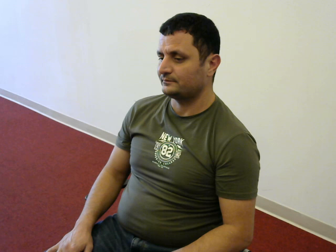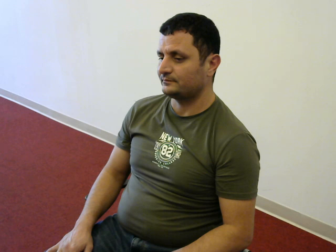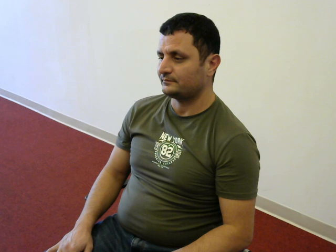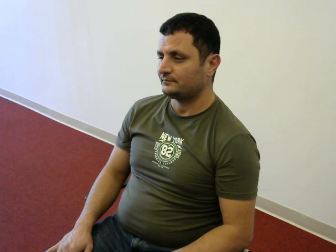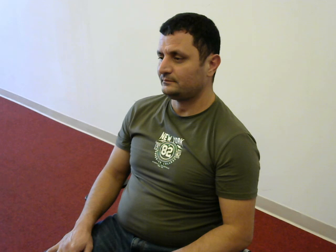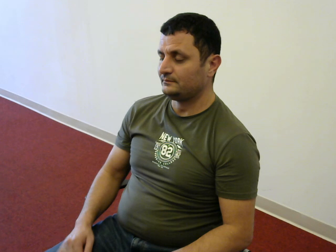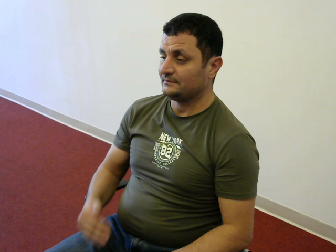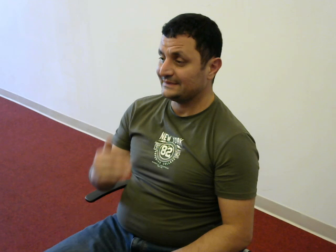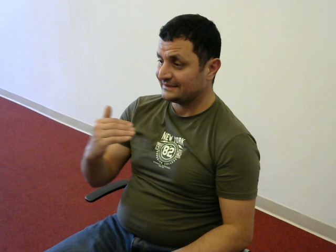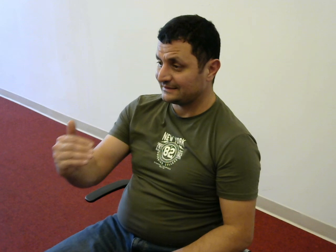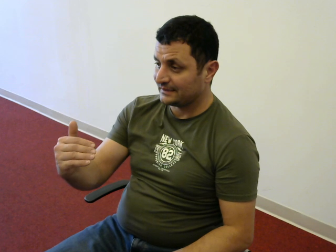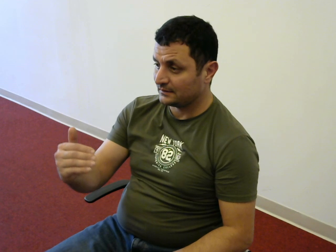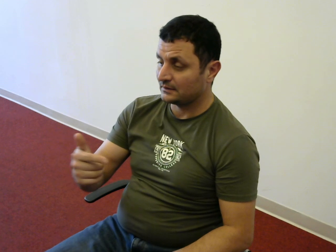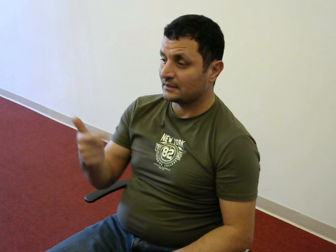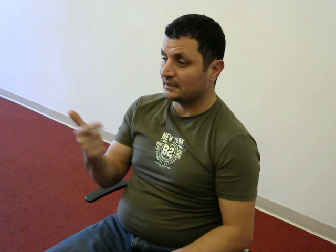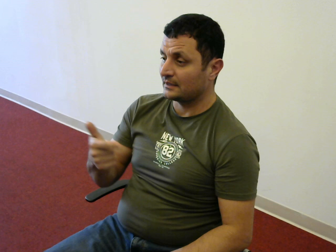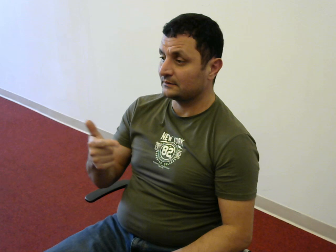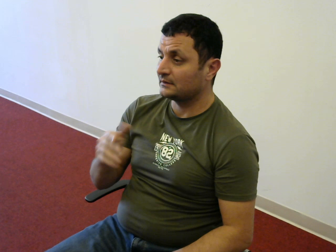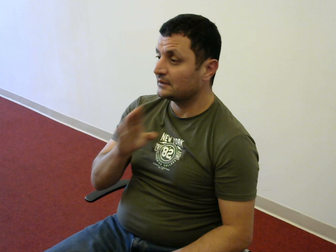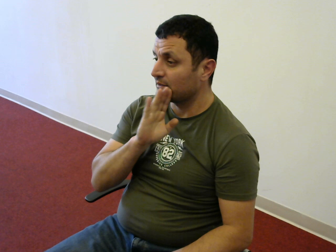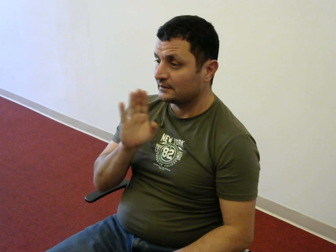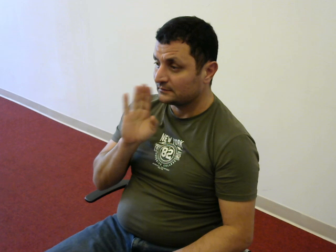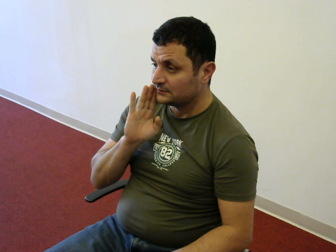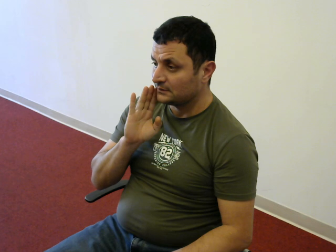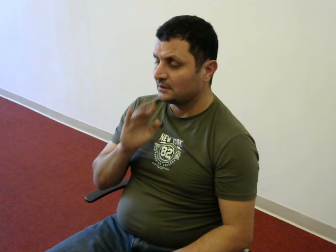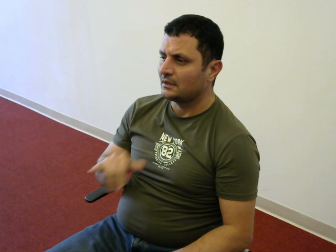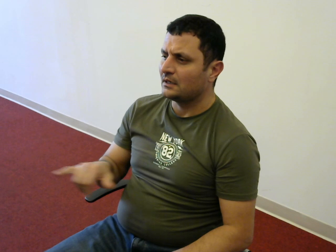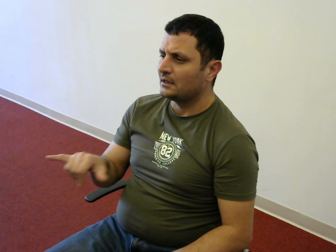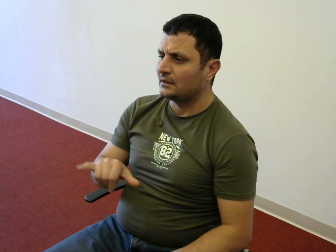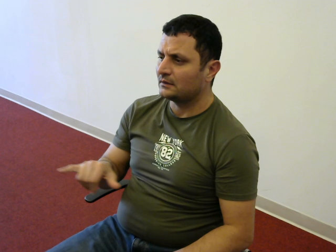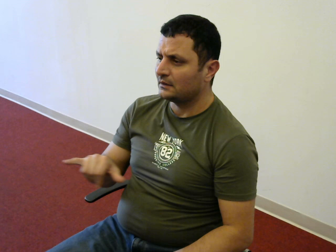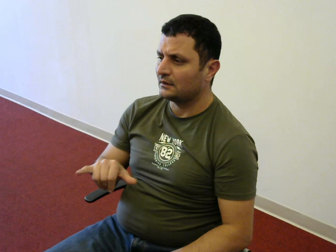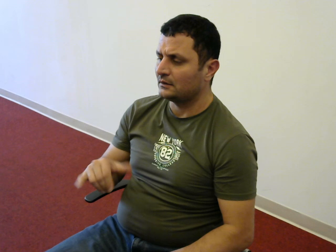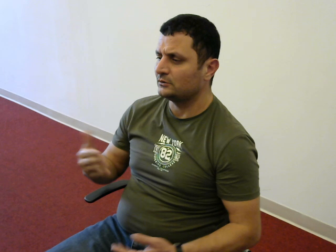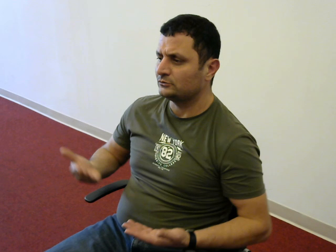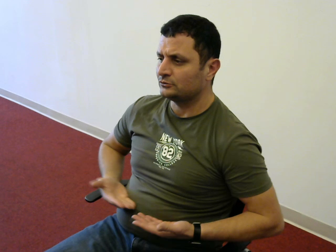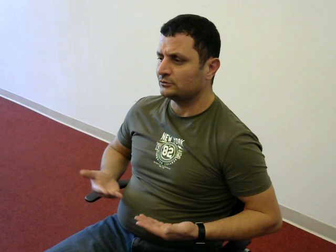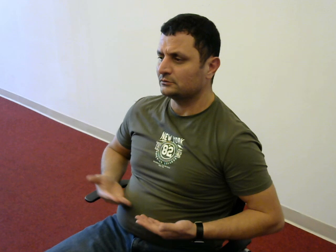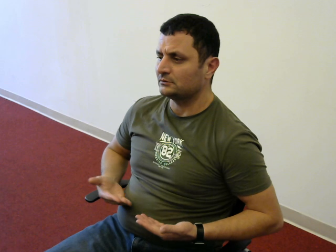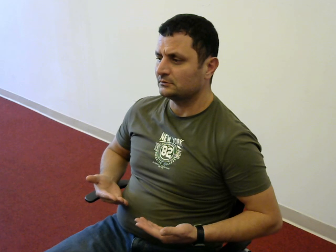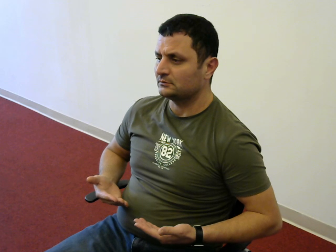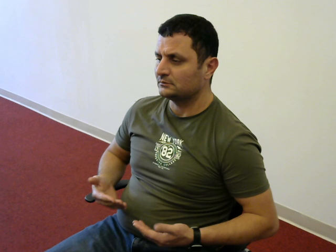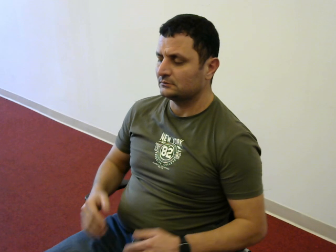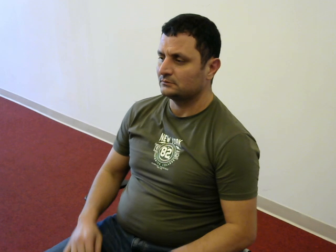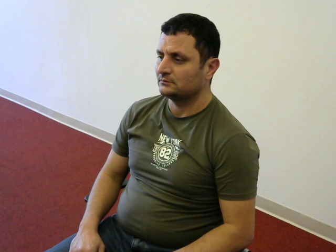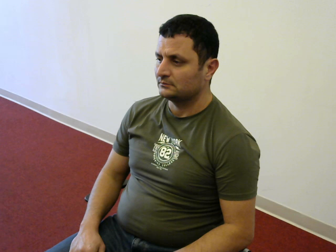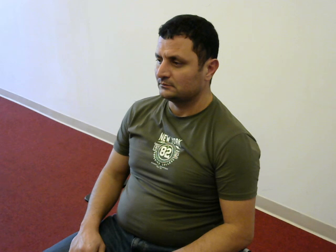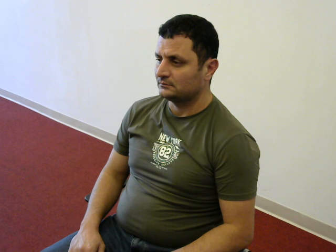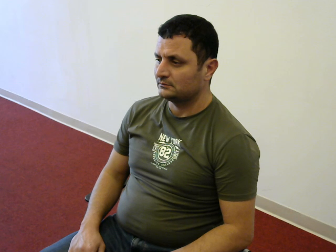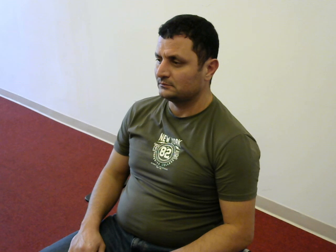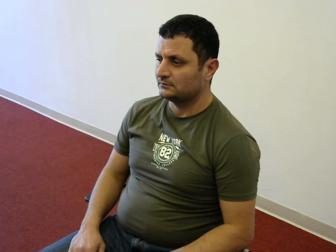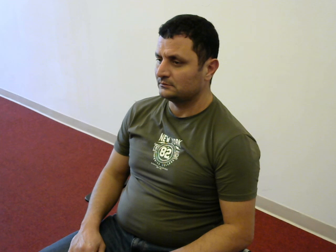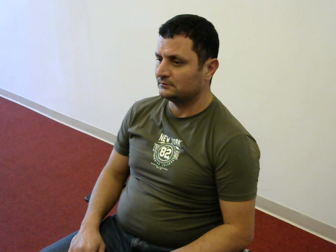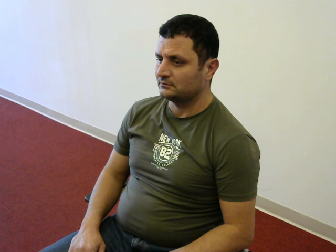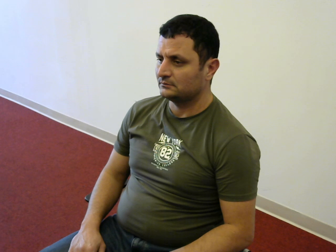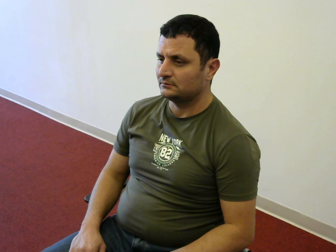Sənin qayınanan harda yaşayır?